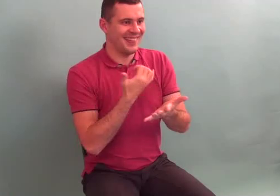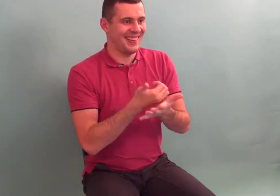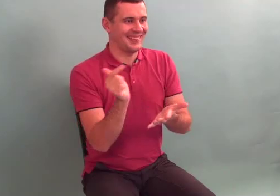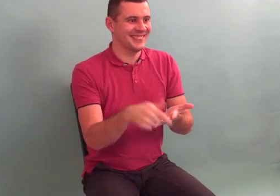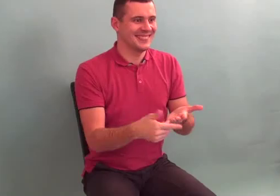Jakoś musi.